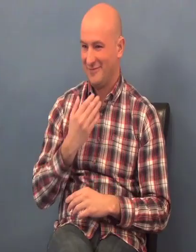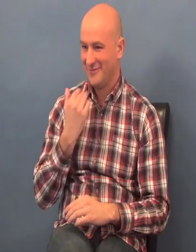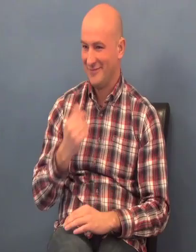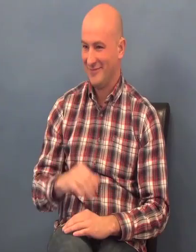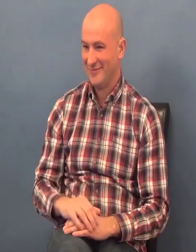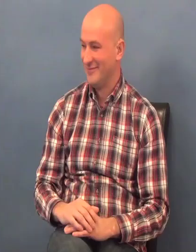Nie ma.